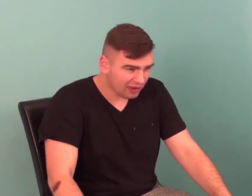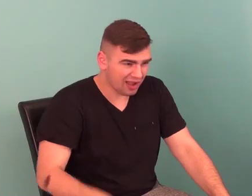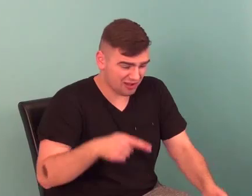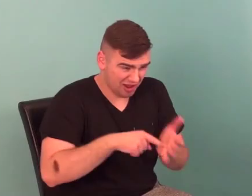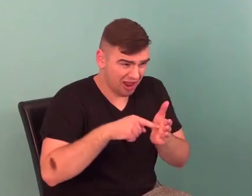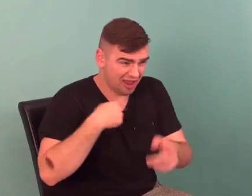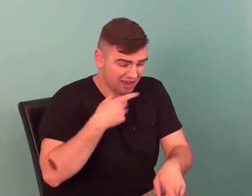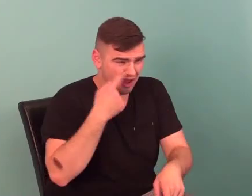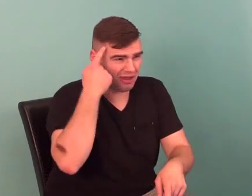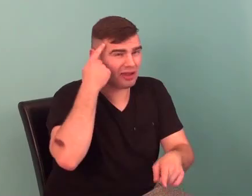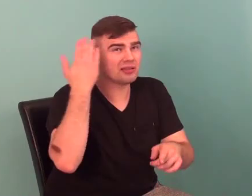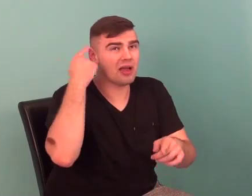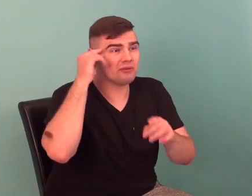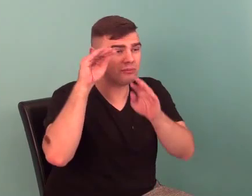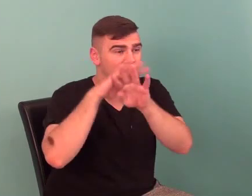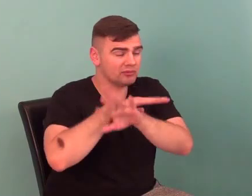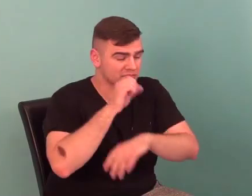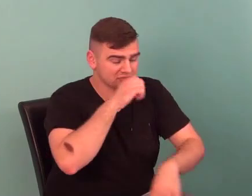Właśnie tak sobie przypomniałem i mi to się pomieszało, więc wyszła głupota.